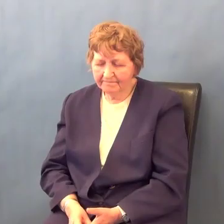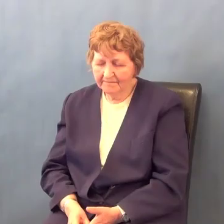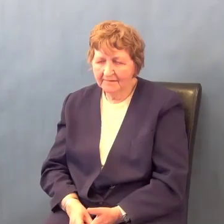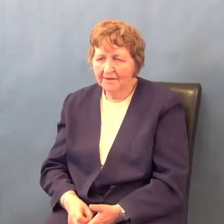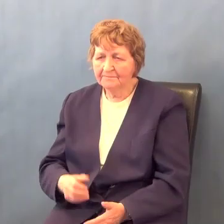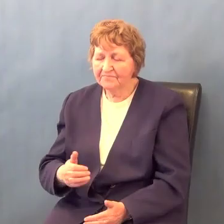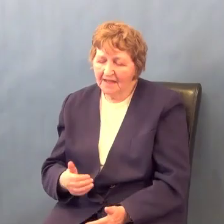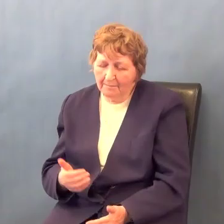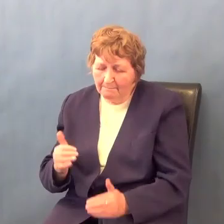Może.